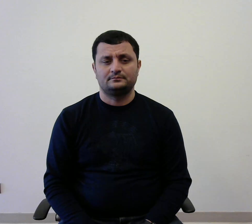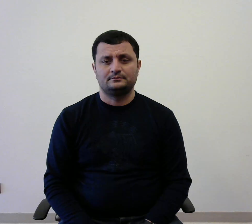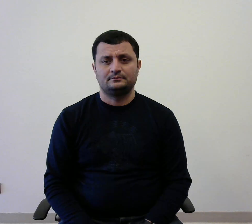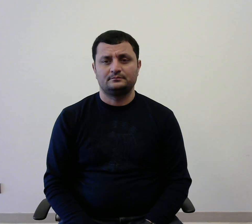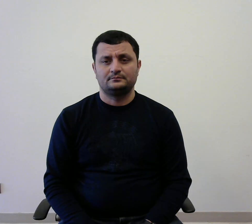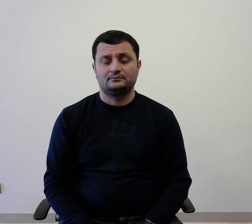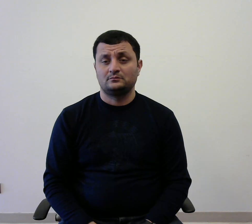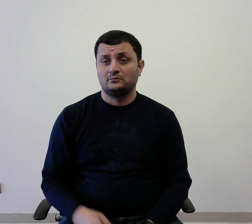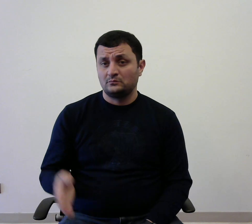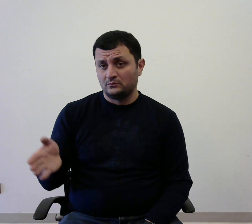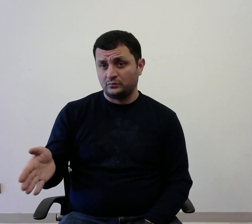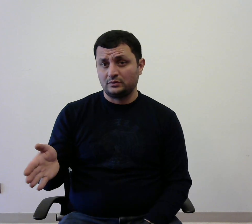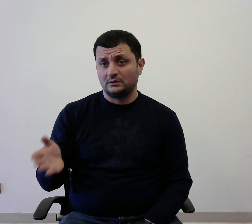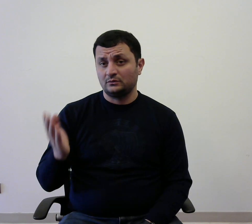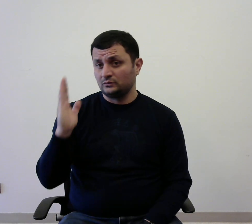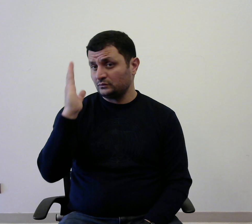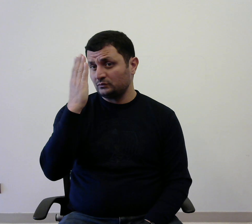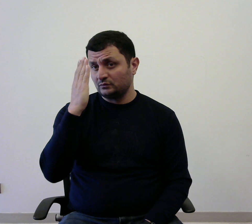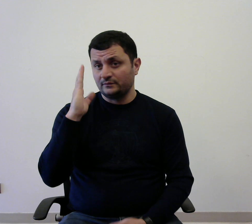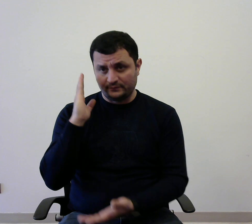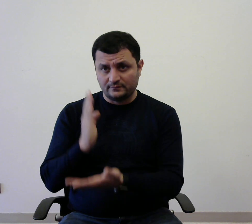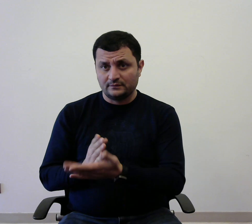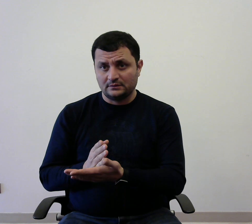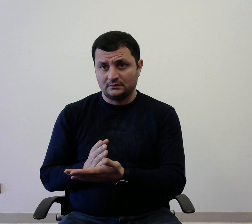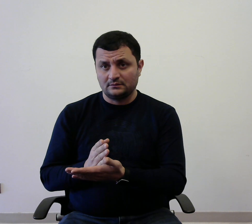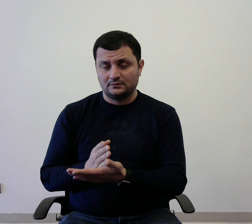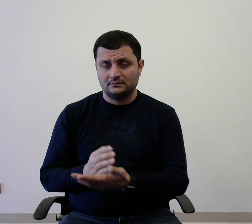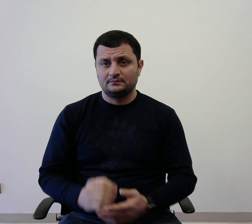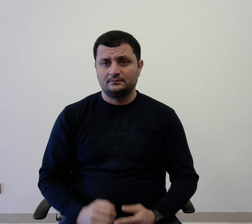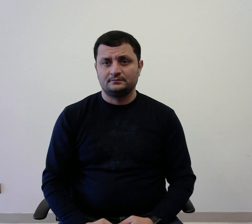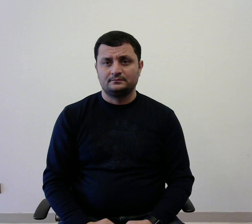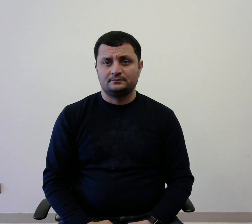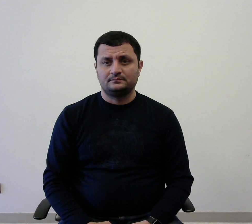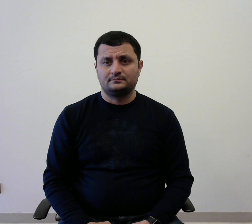Burda güzgü varmı?